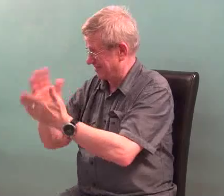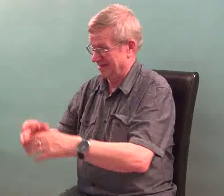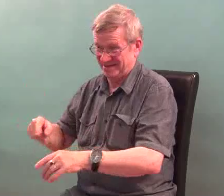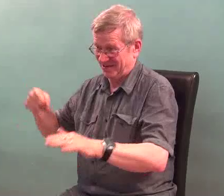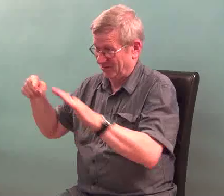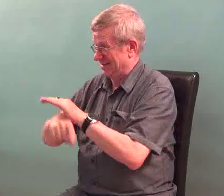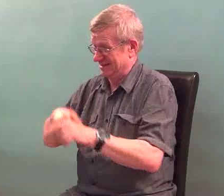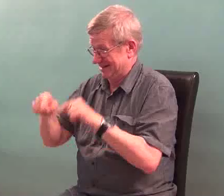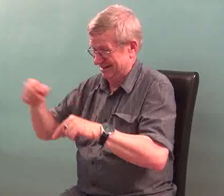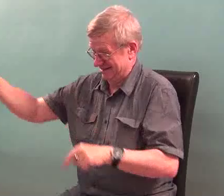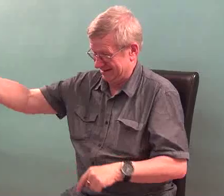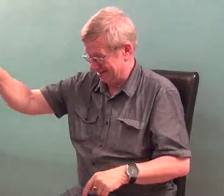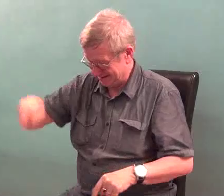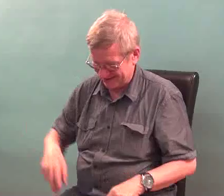Ucieka.